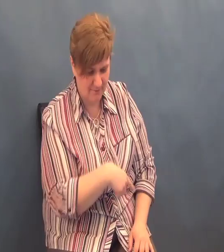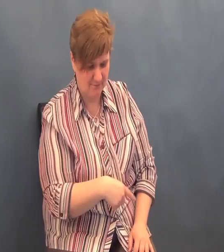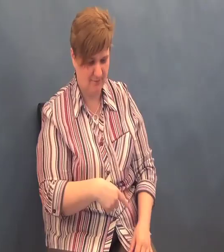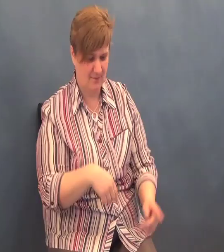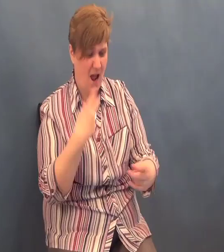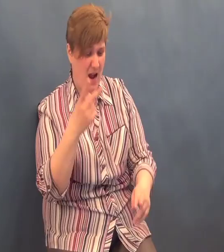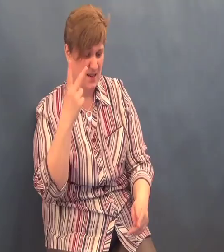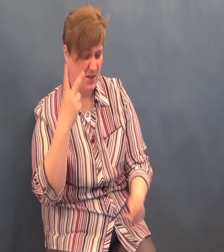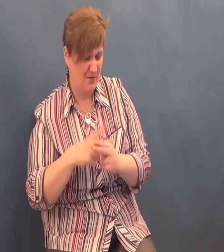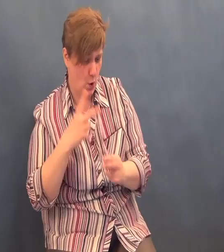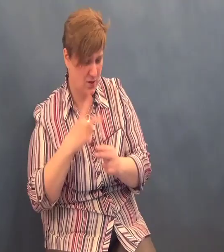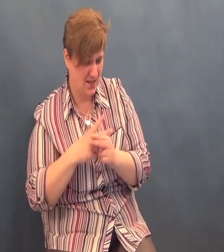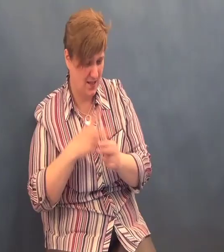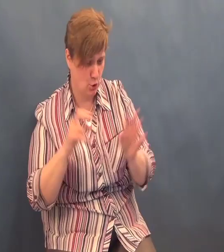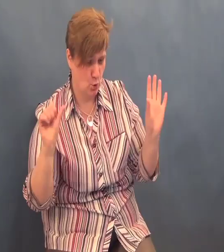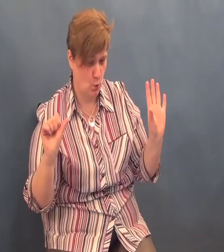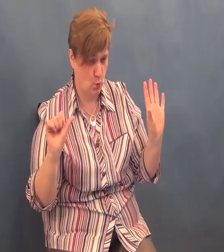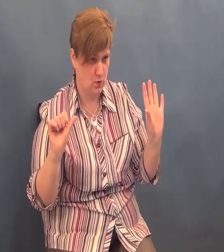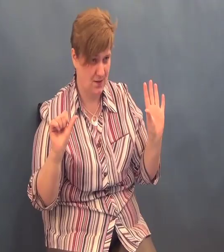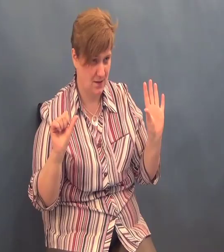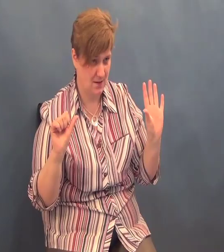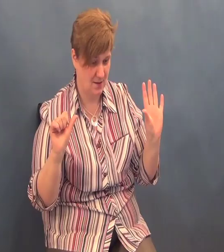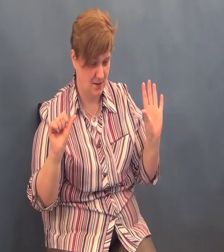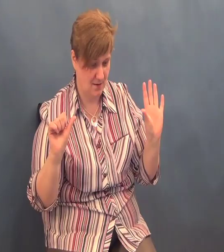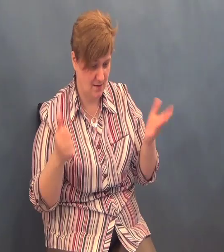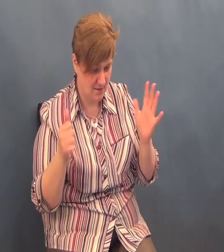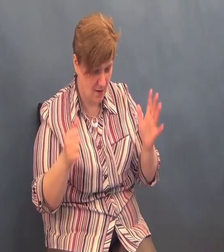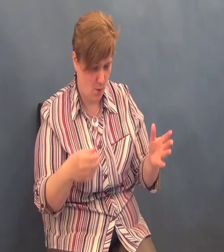Następny, dwudziesty szósty.